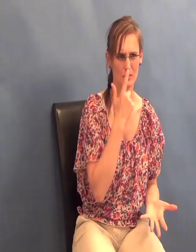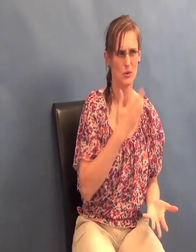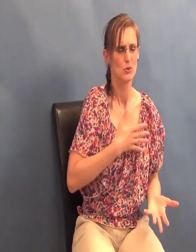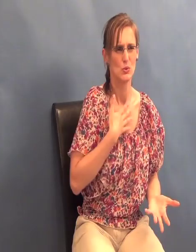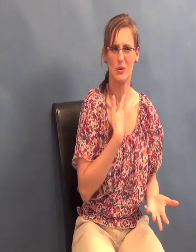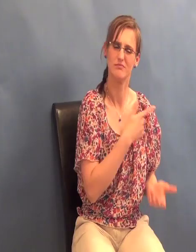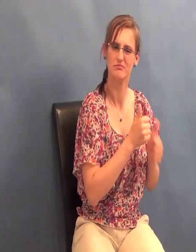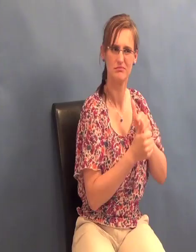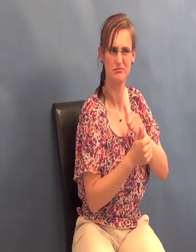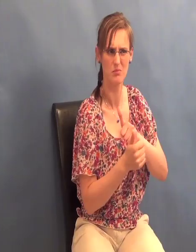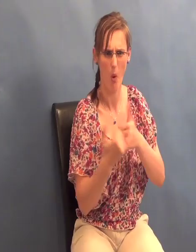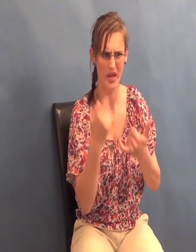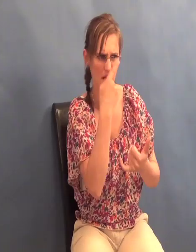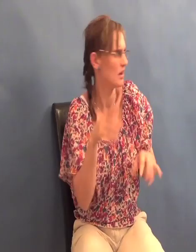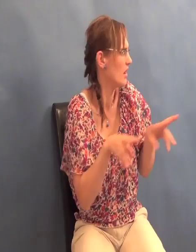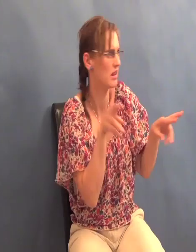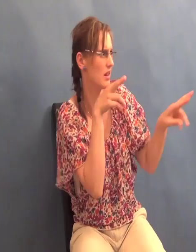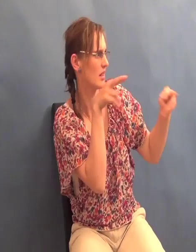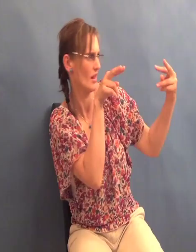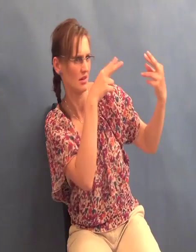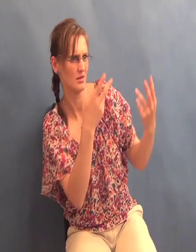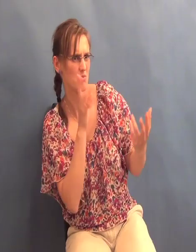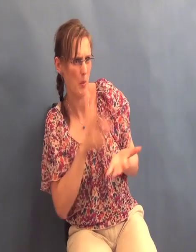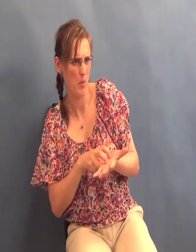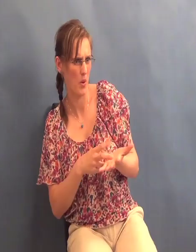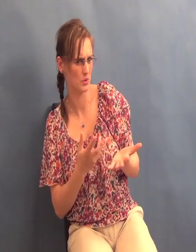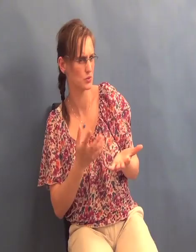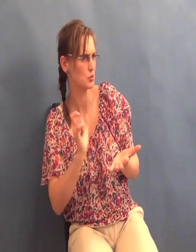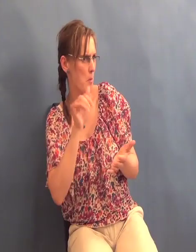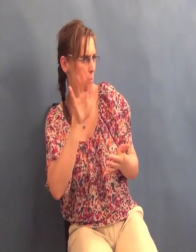Więc idzie za Chaplinem, bo Chaplin inaczej się zachowywał, nienormalnie, jakby się bał, miał coś do ukrycia?